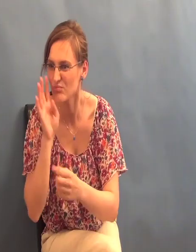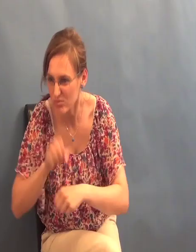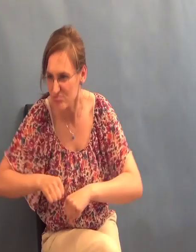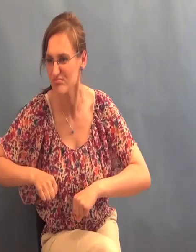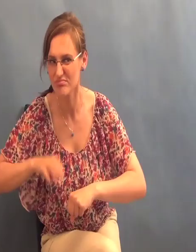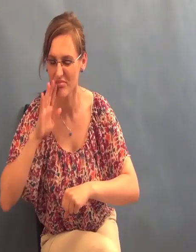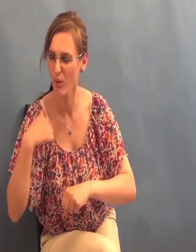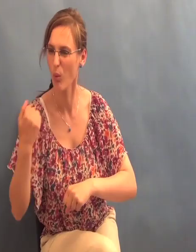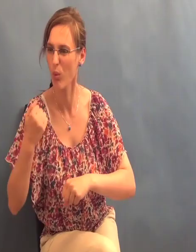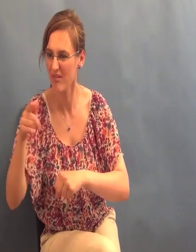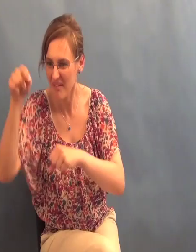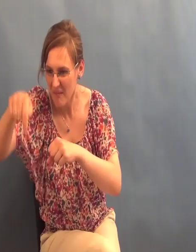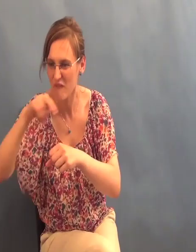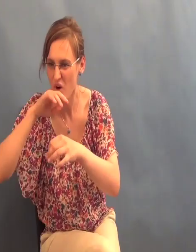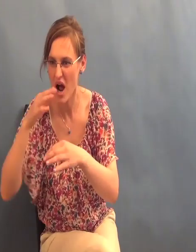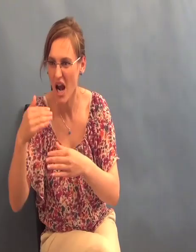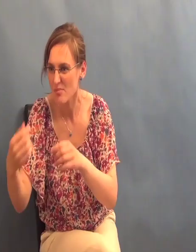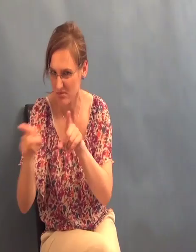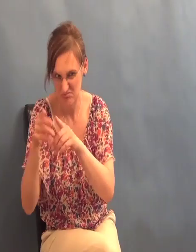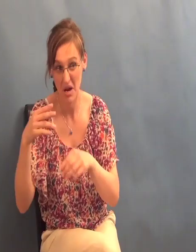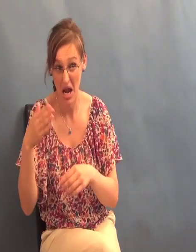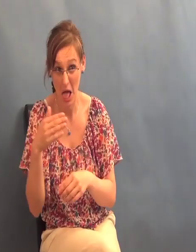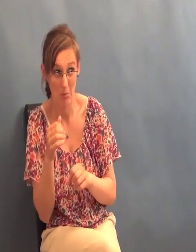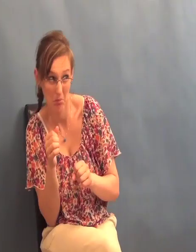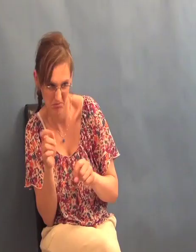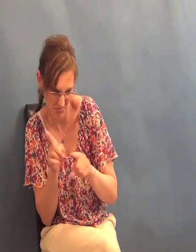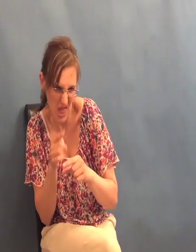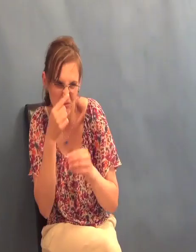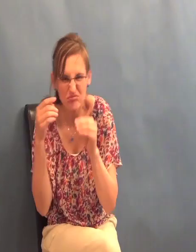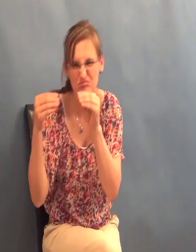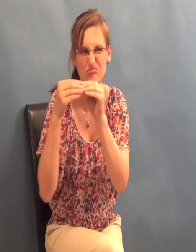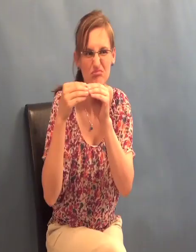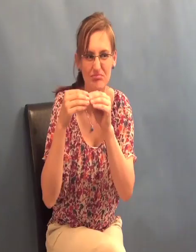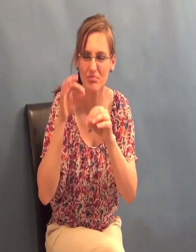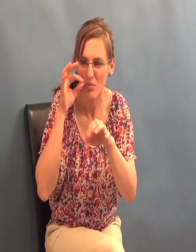Kot pokazuje, że jest silniejszy od rybki, ale ona też nie jest gorsza i zbliża się do niego.